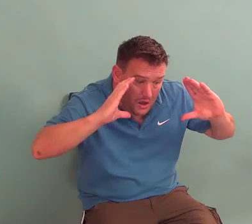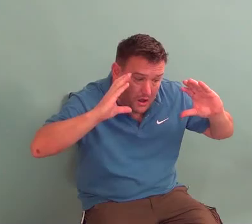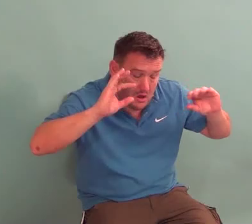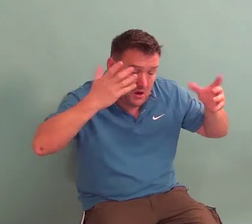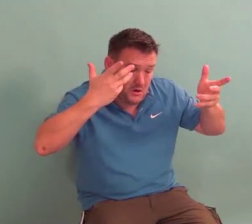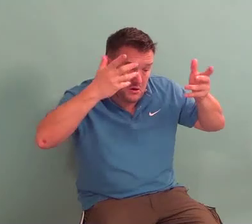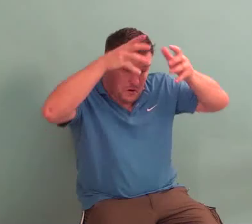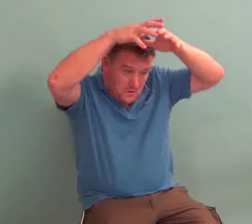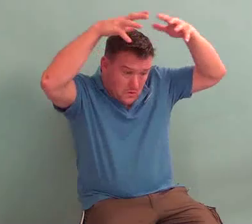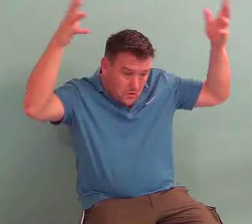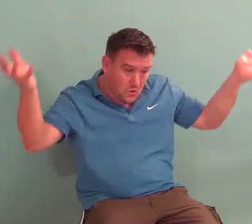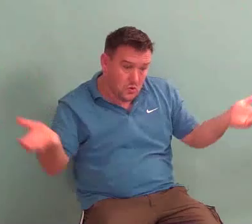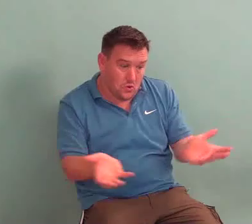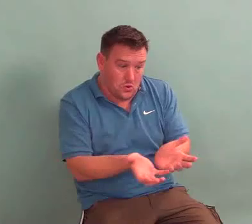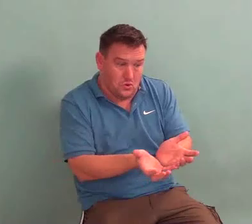Wielki, okrągły przedmiot.